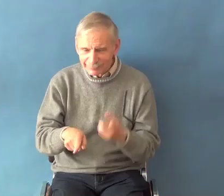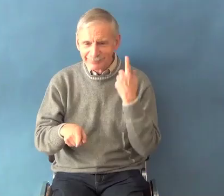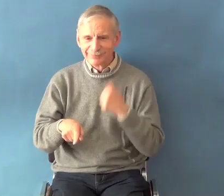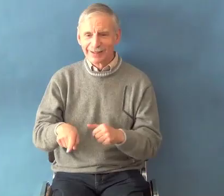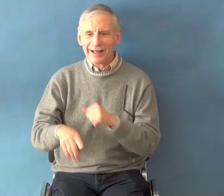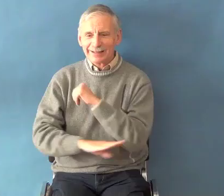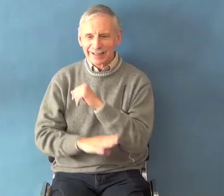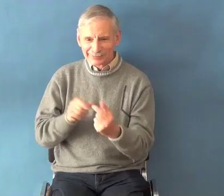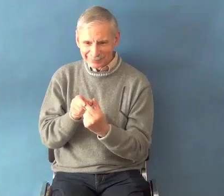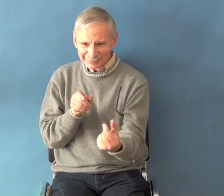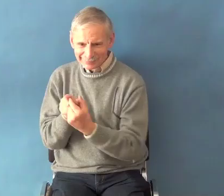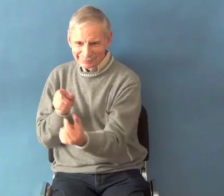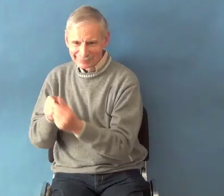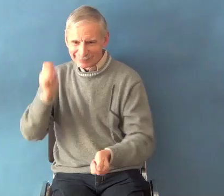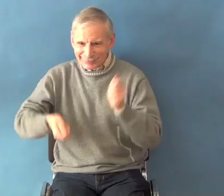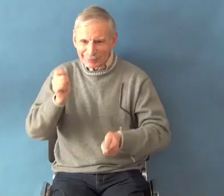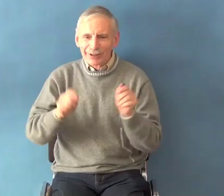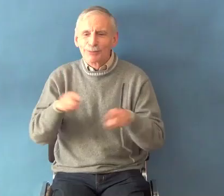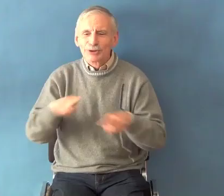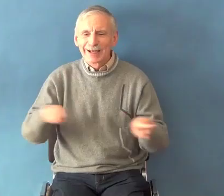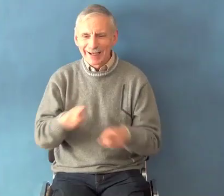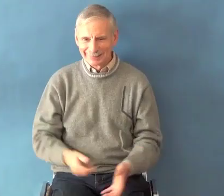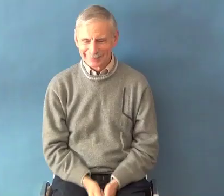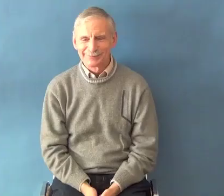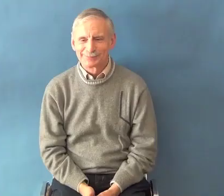Duży miś zobaczył, że z drewnianych desek płotu zrobiony jest instrument.